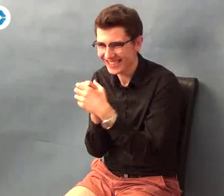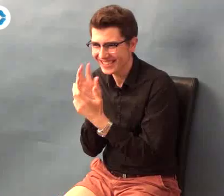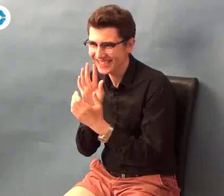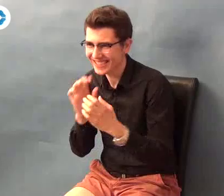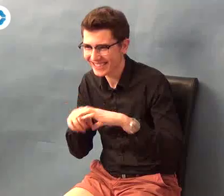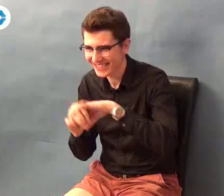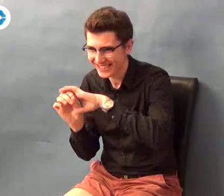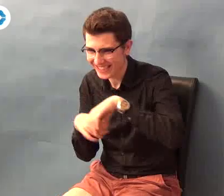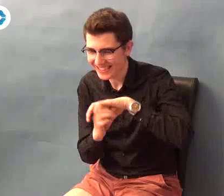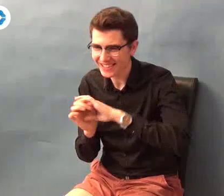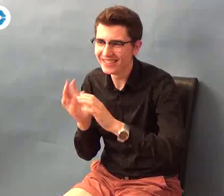Nie może go wyjąć.